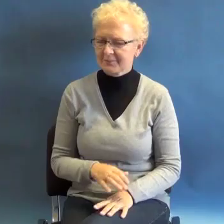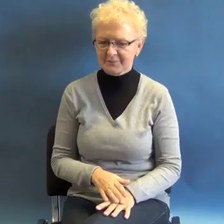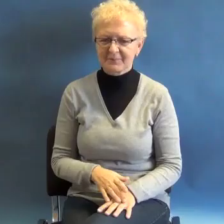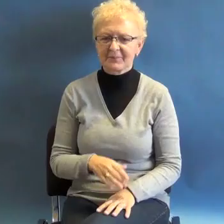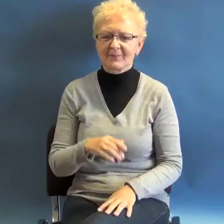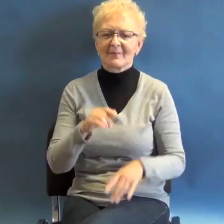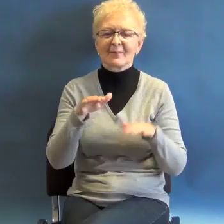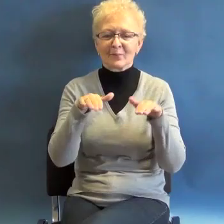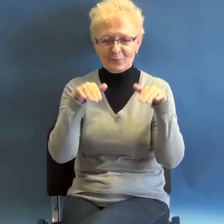Początek.